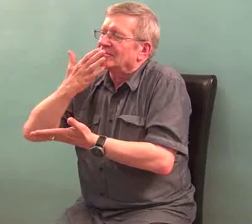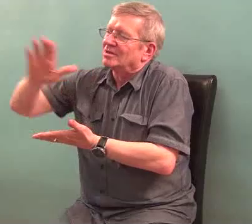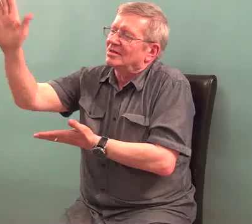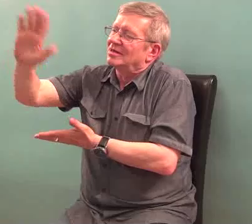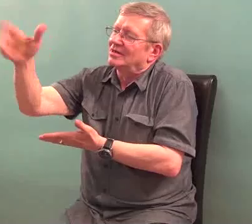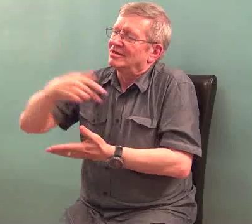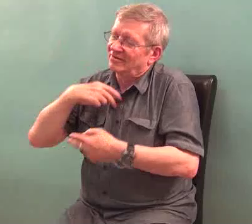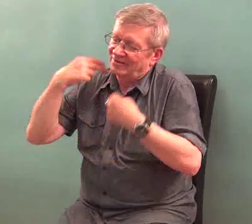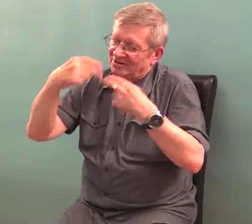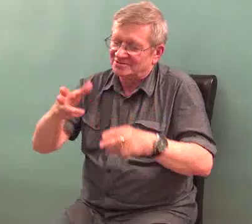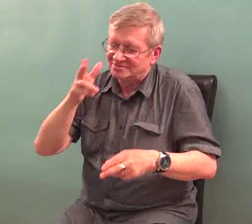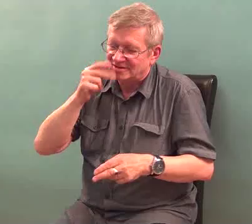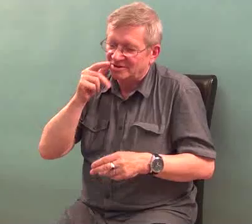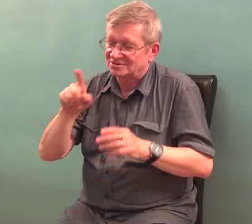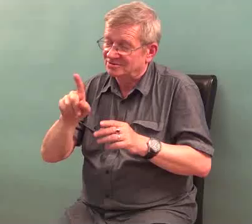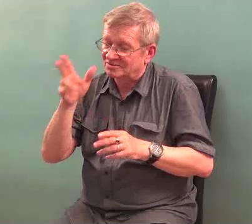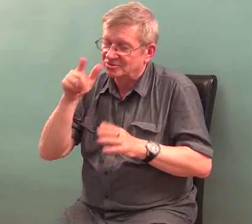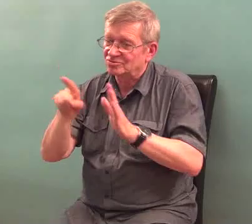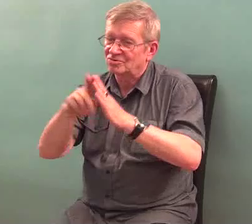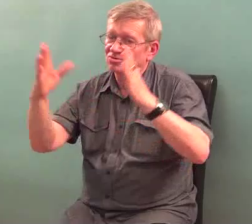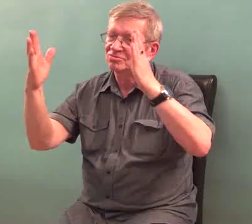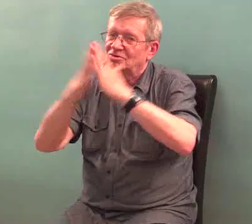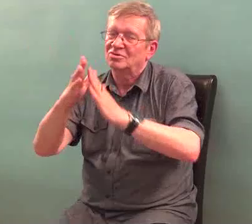Chłopiec wrócił z żabą do domu.